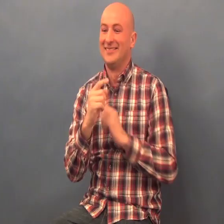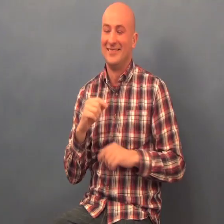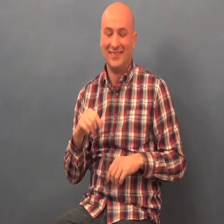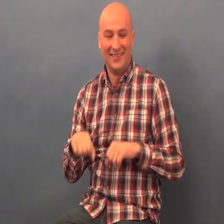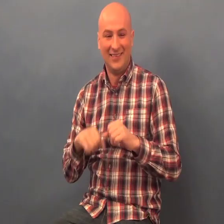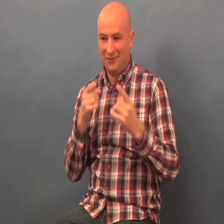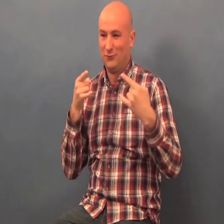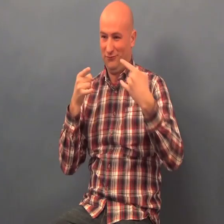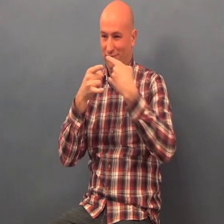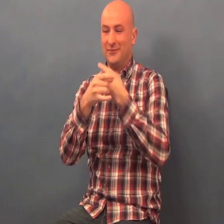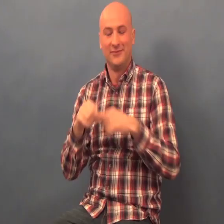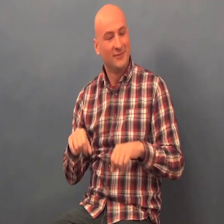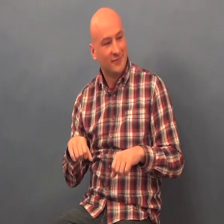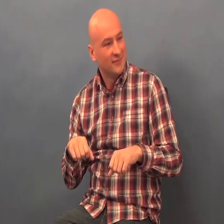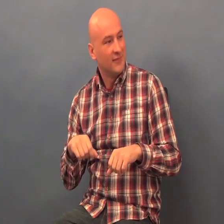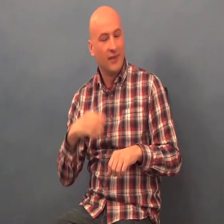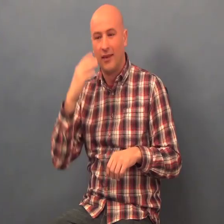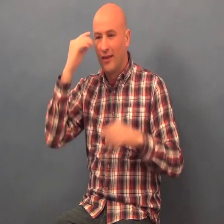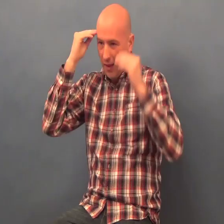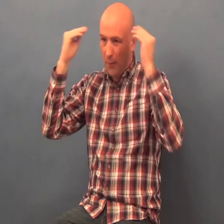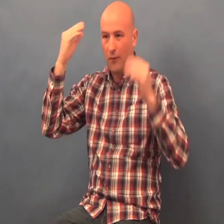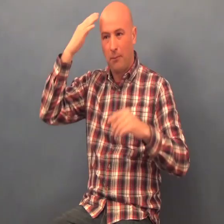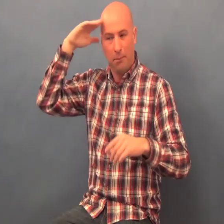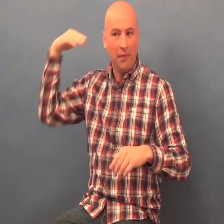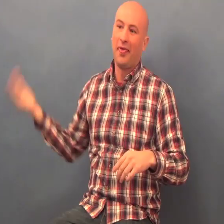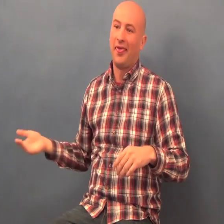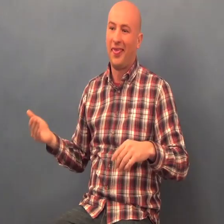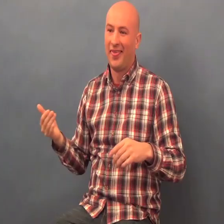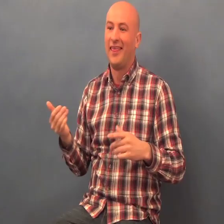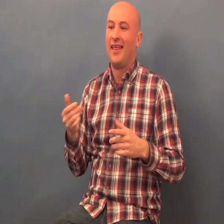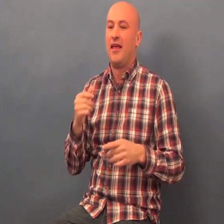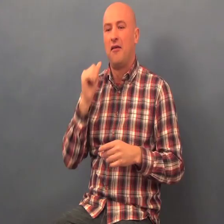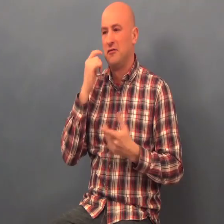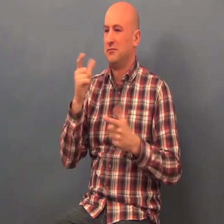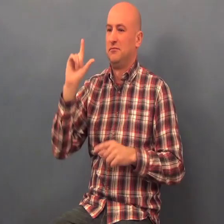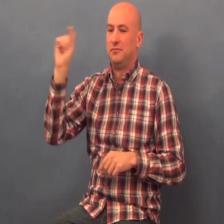Podczas mijania dziewczyny chłopcu spada z głowy kapelusz. Dziewczyna nie reaguje. Chłopiec przygląda się jej z ciekawością.